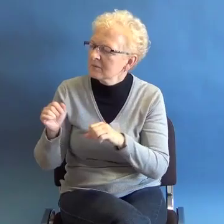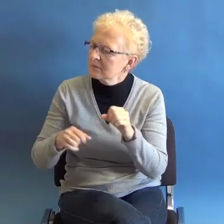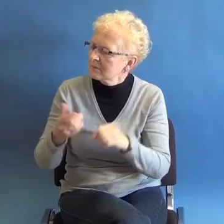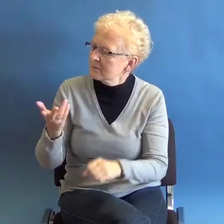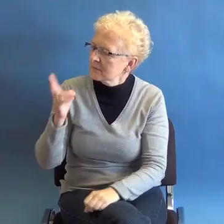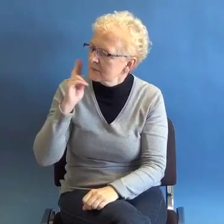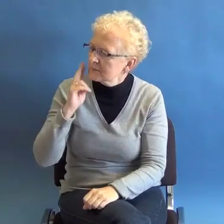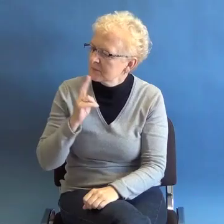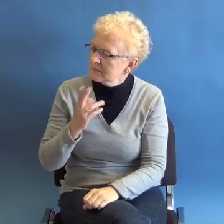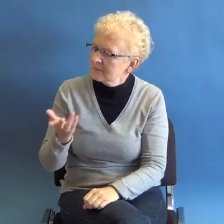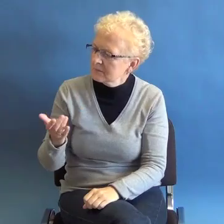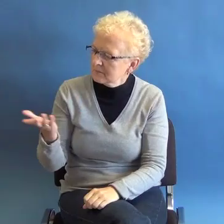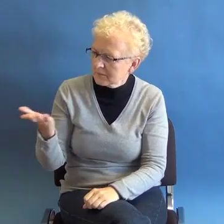Głusi nie mają...